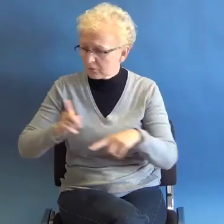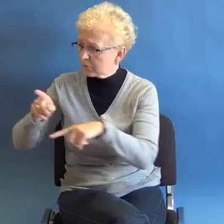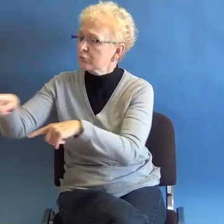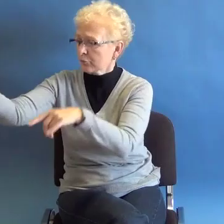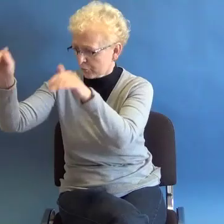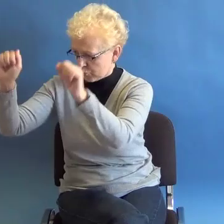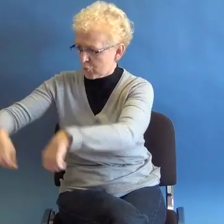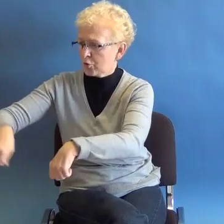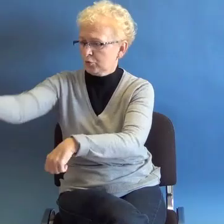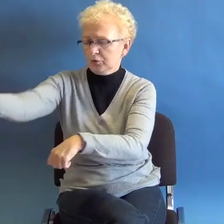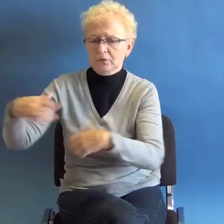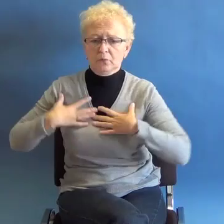A tam można się kąpać.